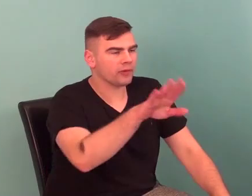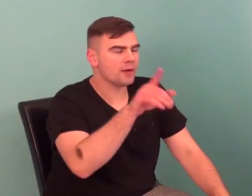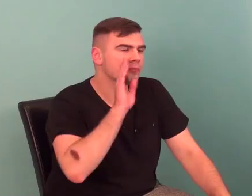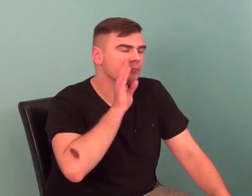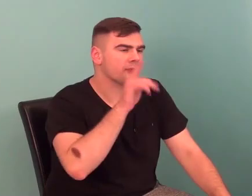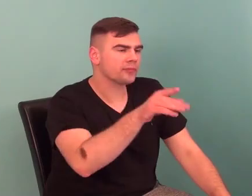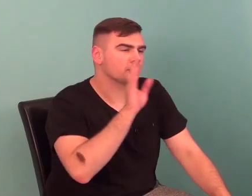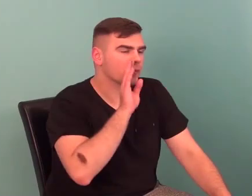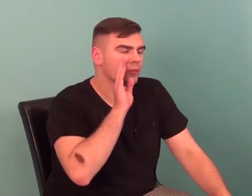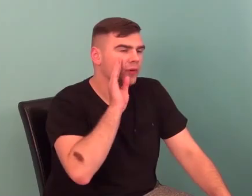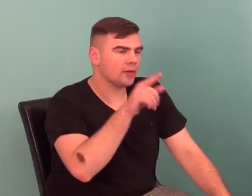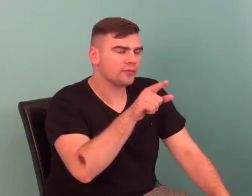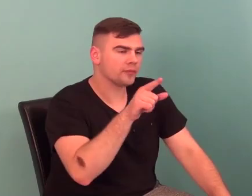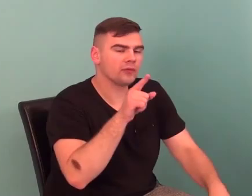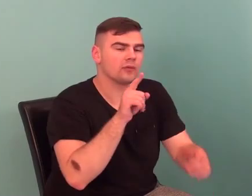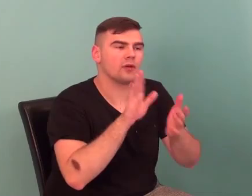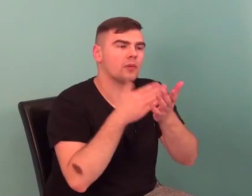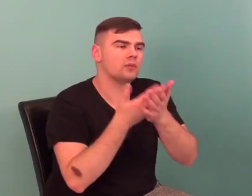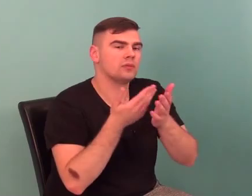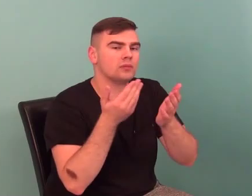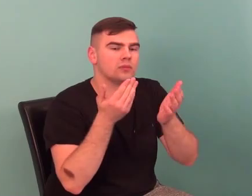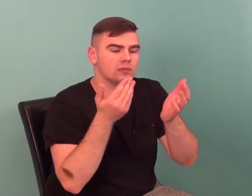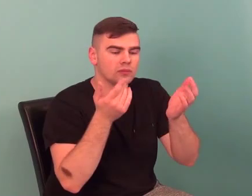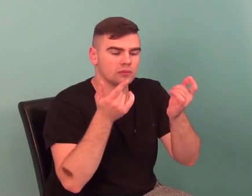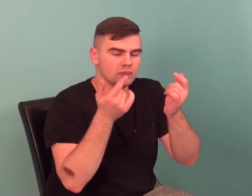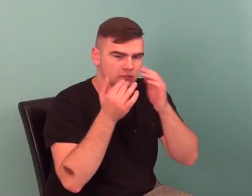Podobnie na przykład....